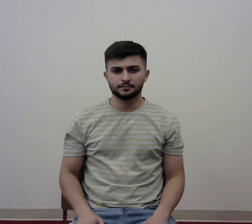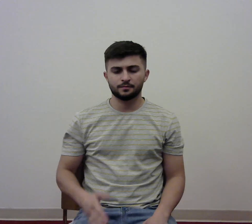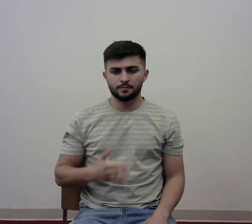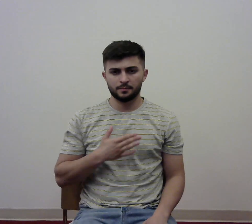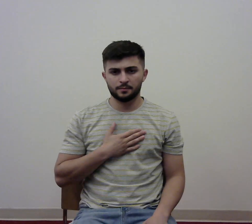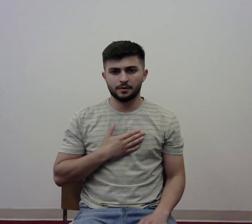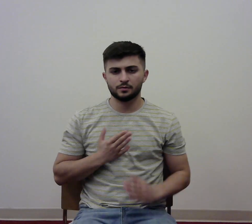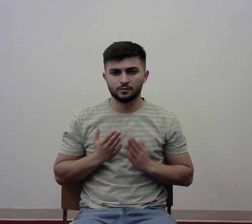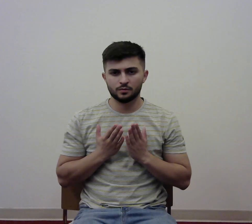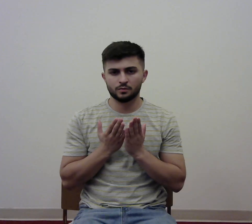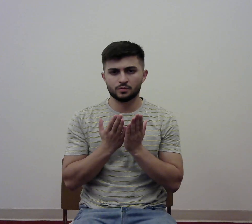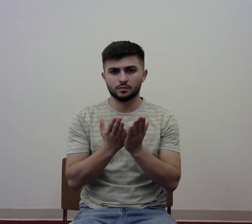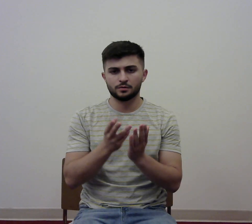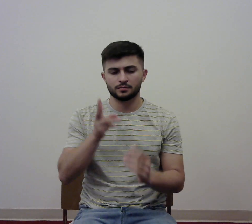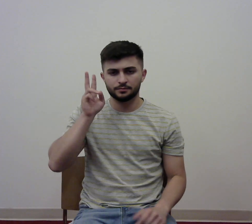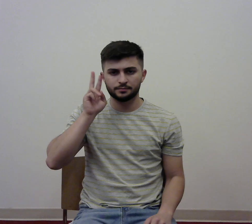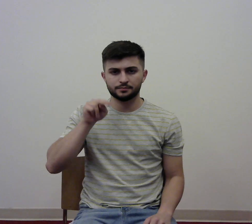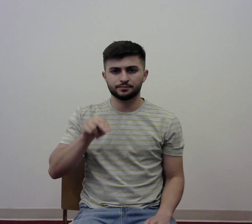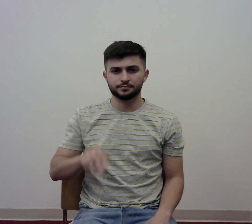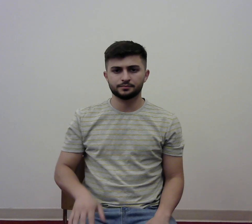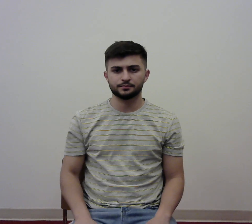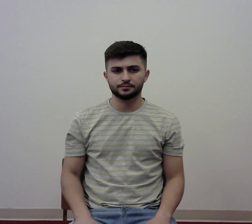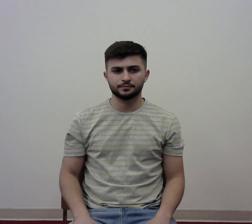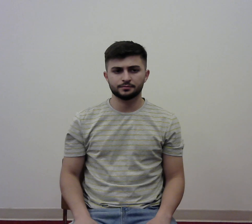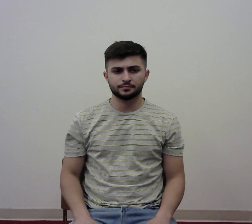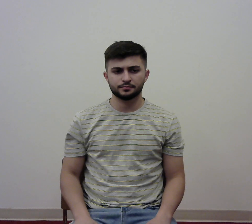Mən oxuya bilmirəm